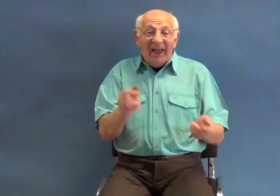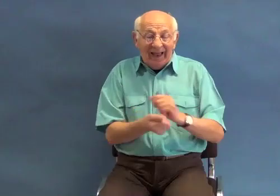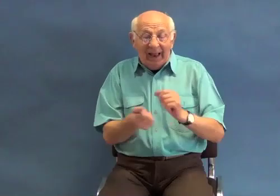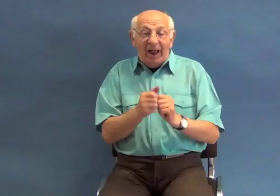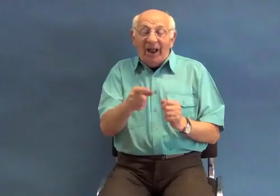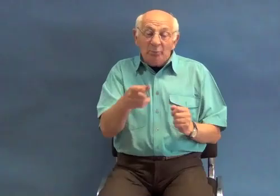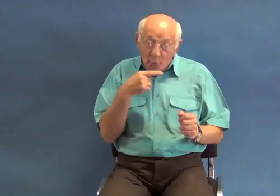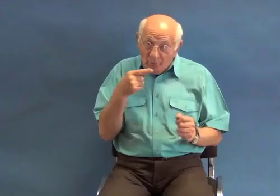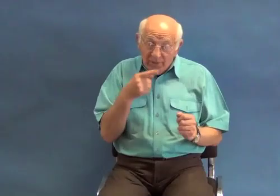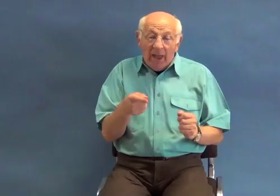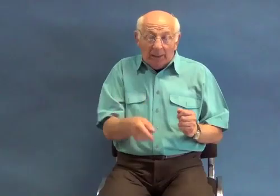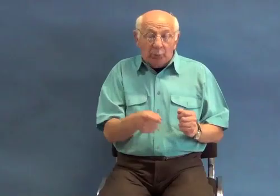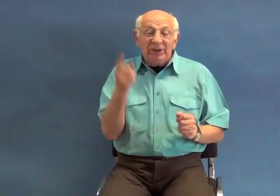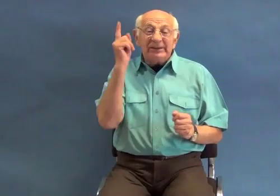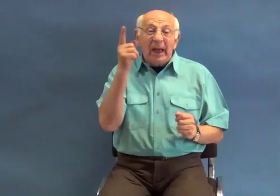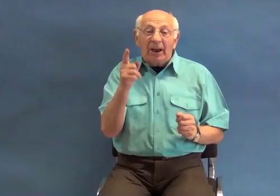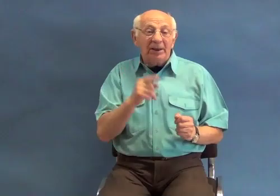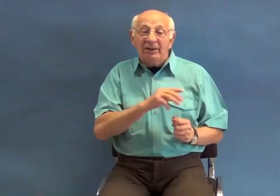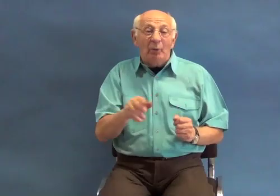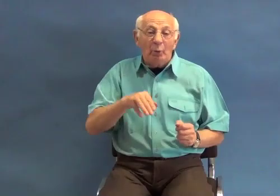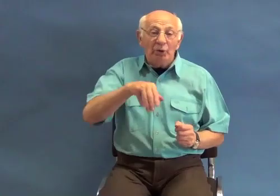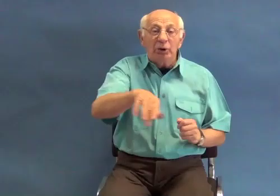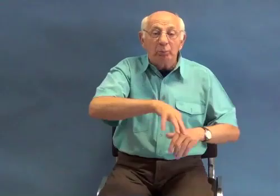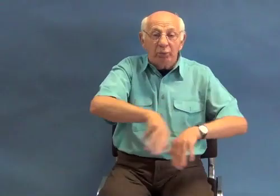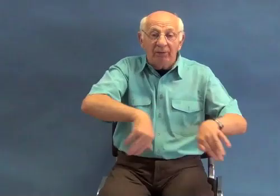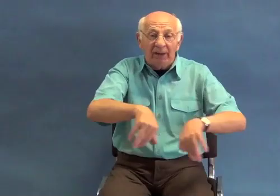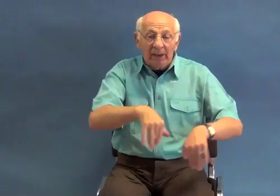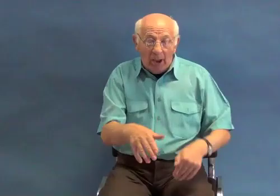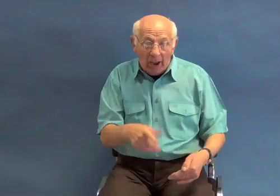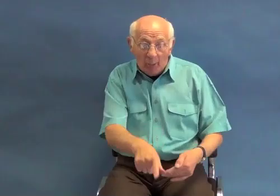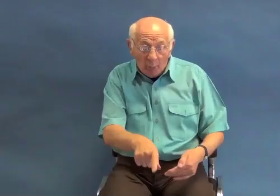Albo, jak mówię, tu jest zakaz i nie wolno iść pływać.